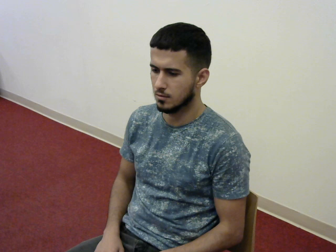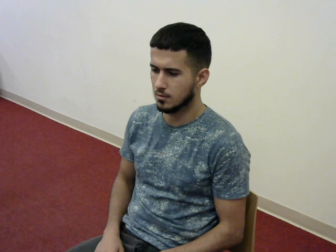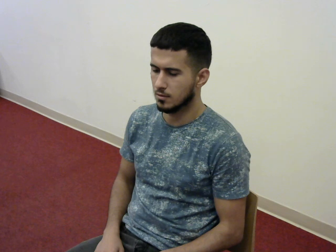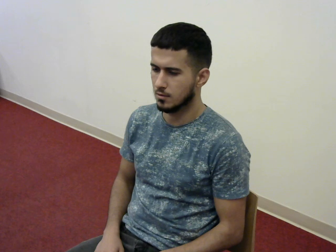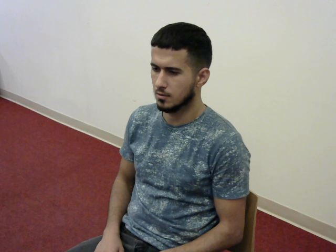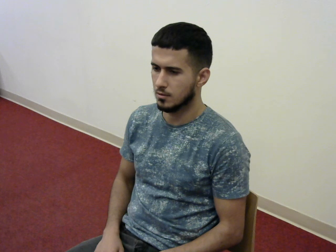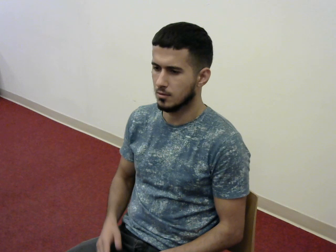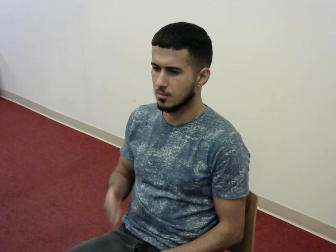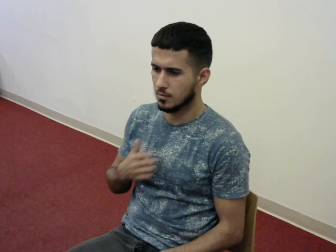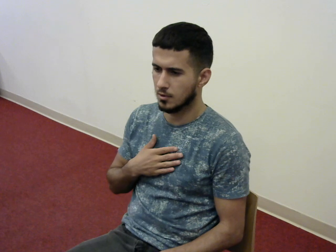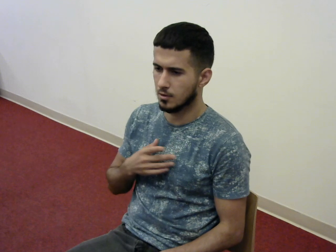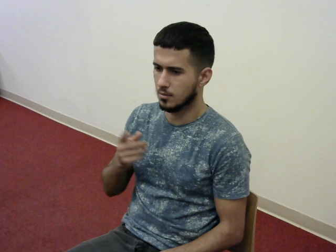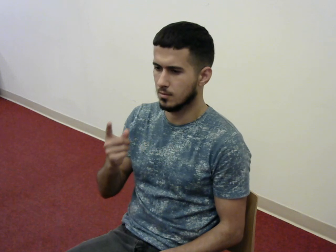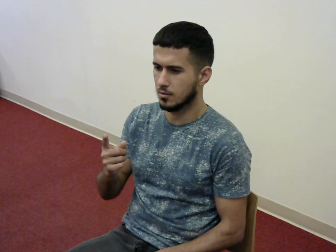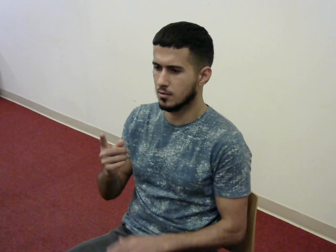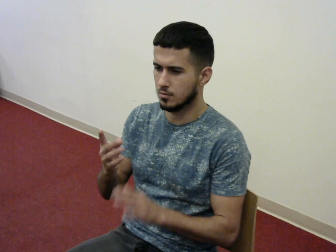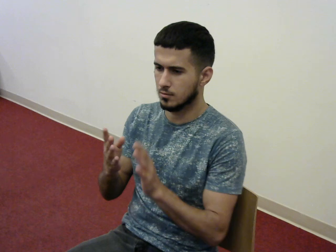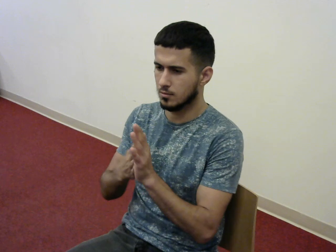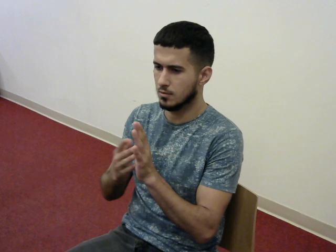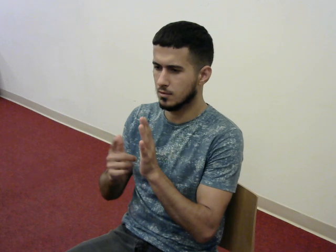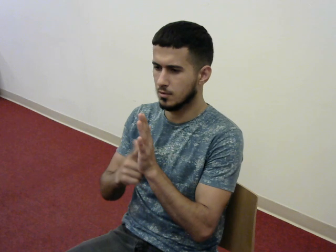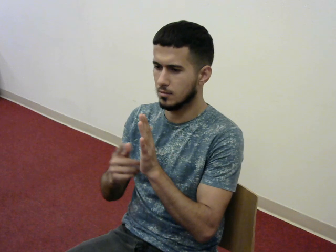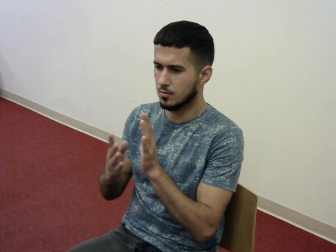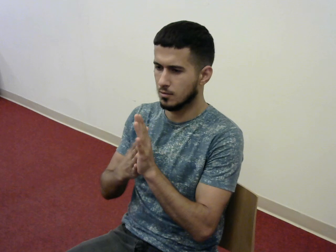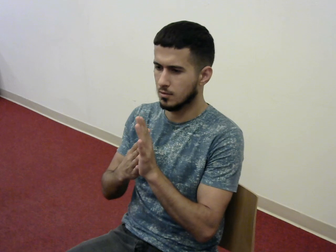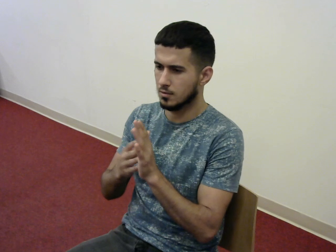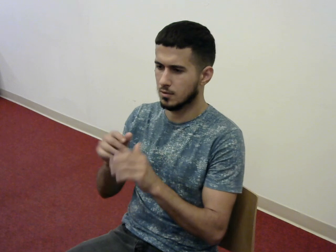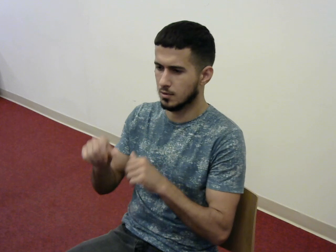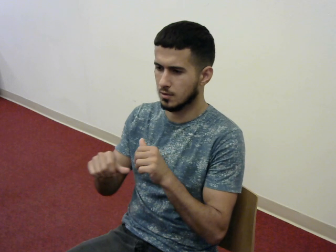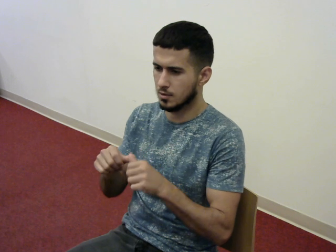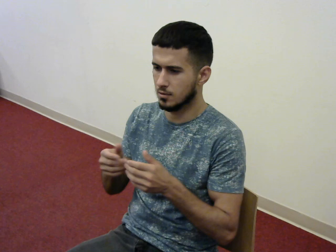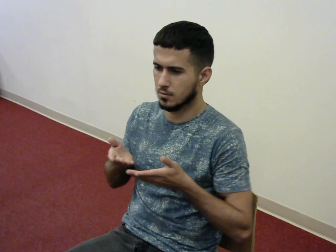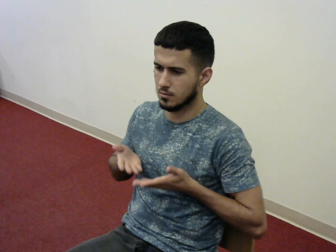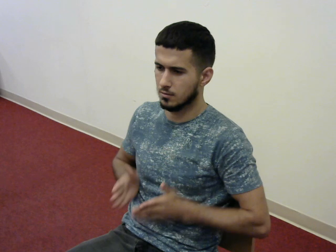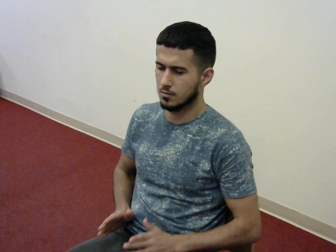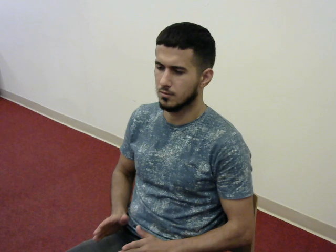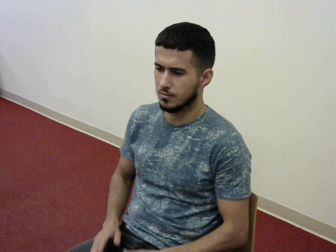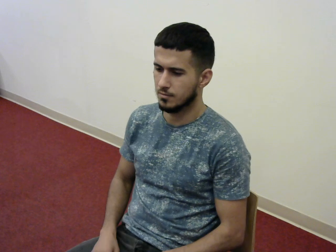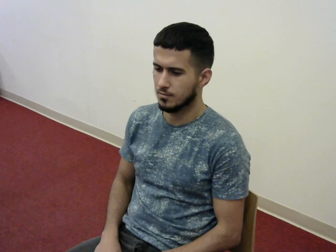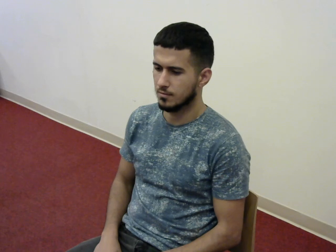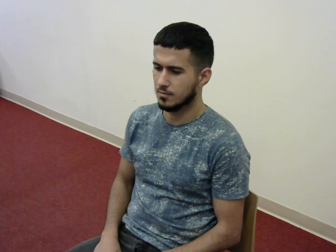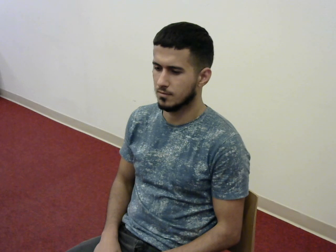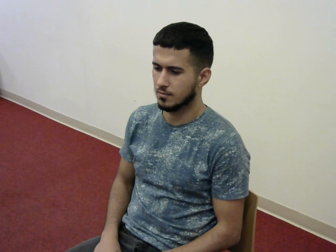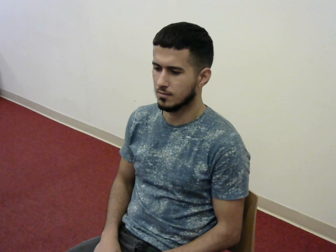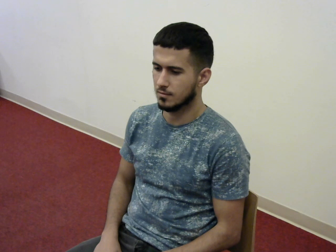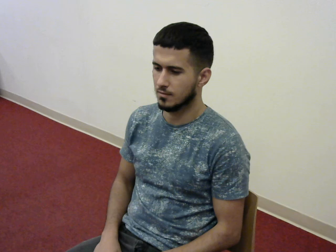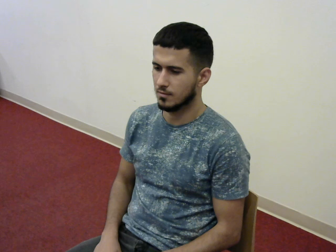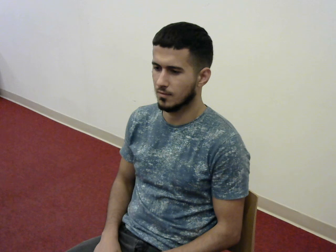Mən 1979-cu ildə anadan olmuşam